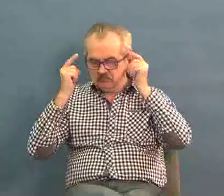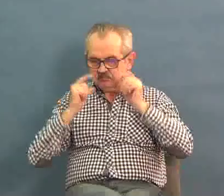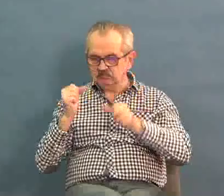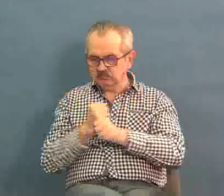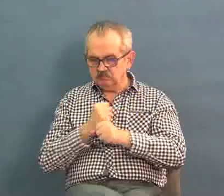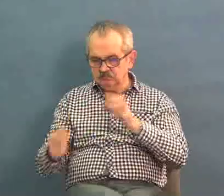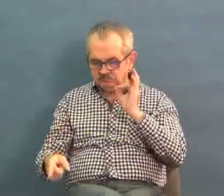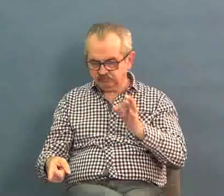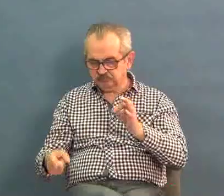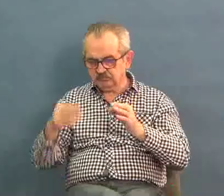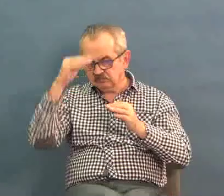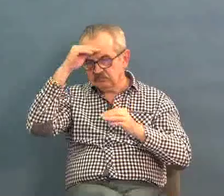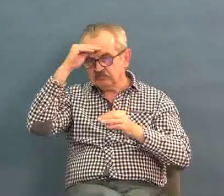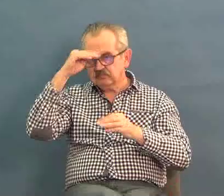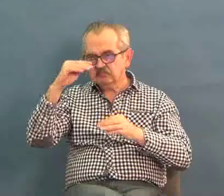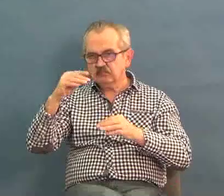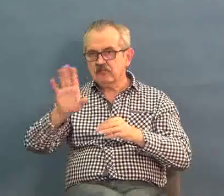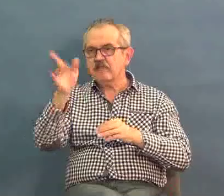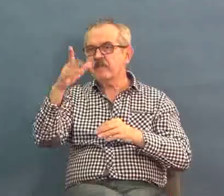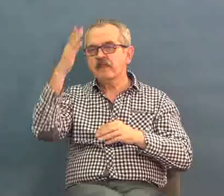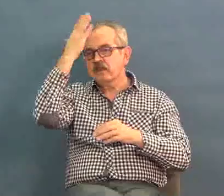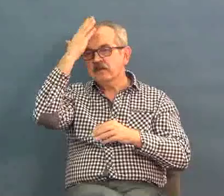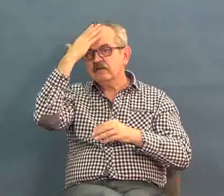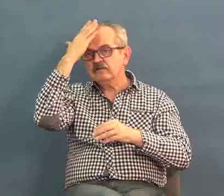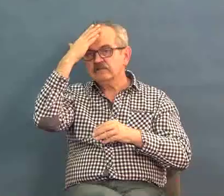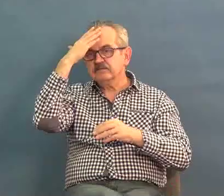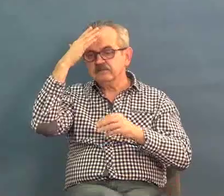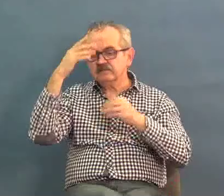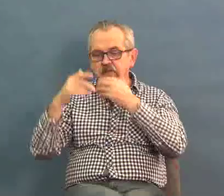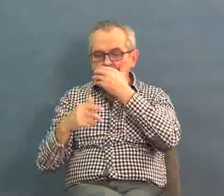Na ostatnim jest prawidłowo założony kask i tak jest dobrze.